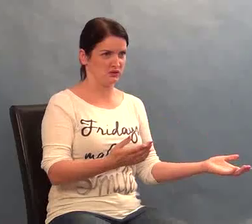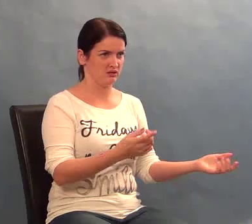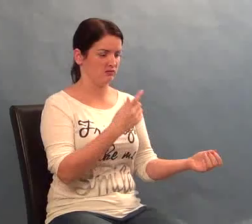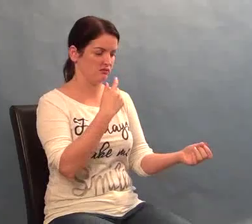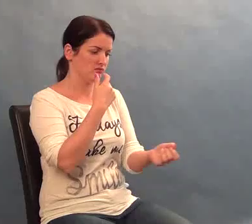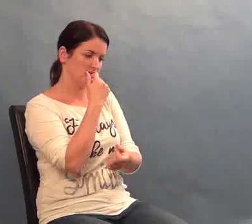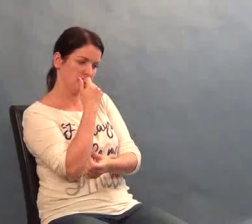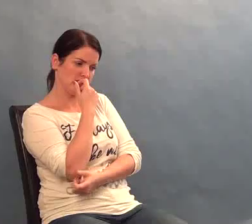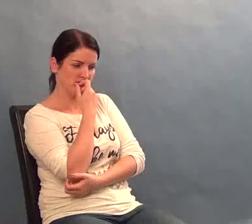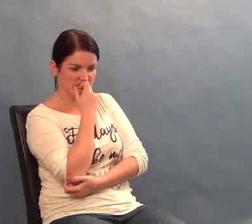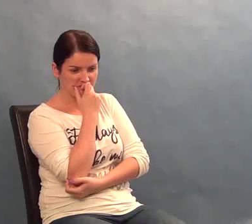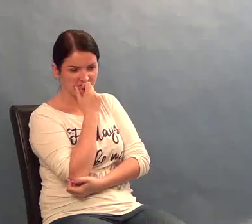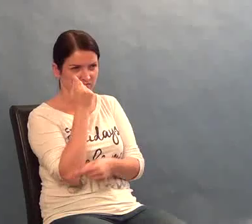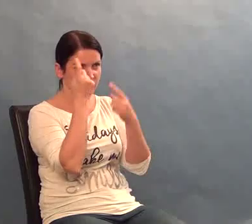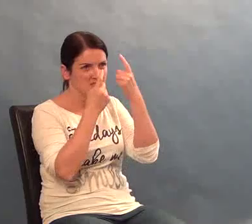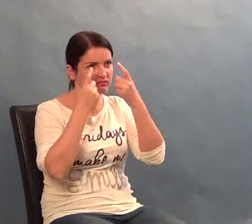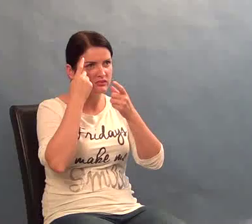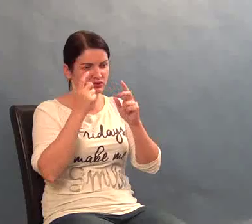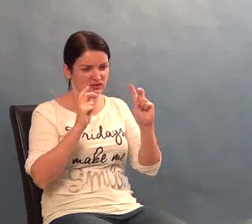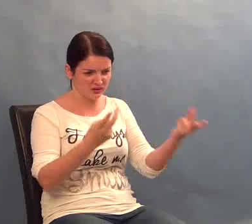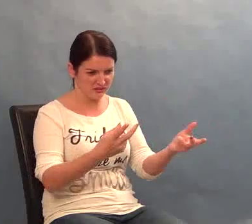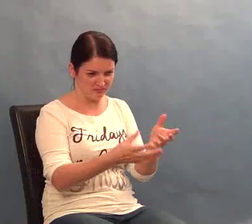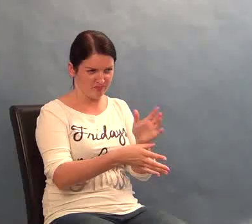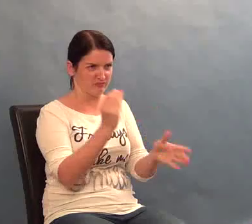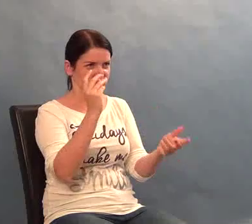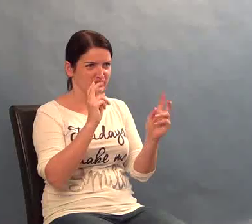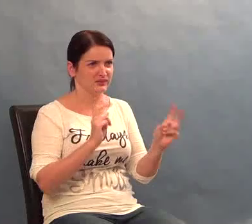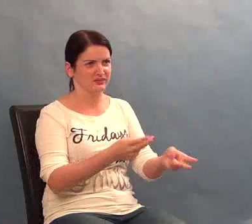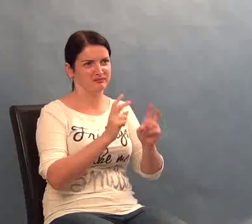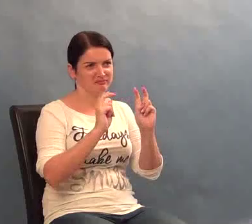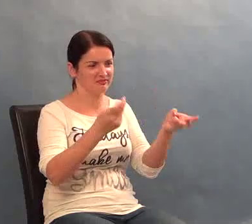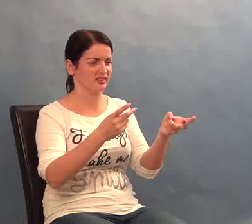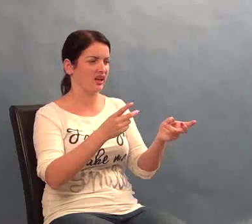Pan zastanawia się i myśli: kto ukradł kosz?